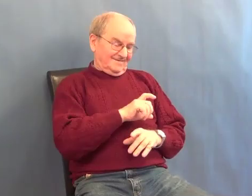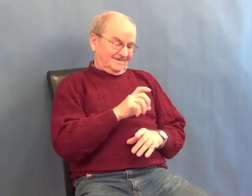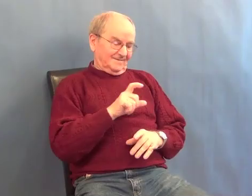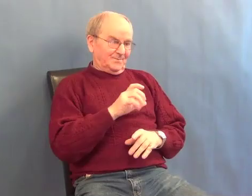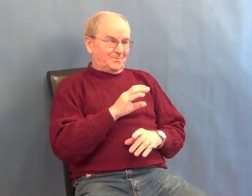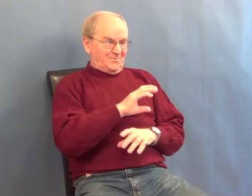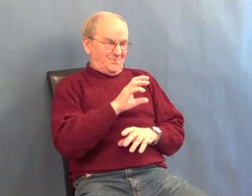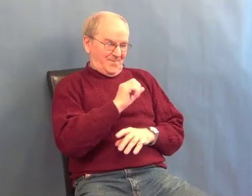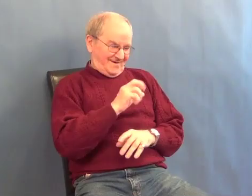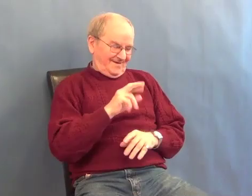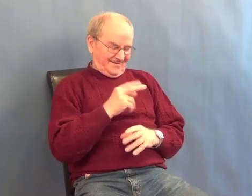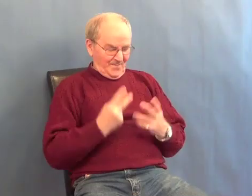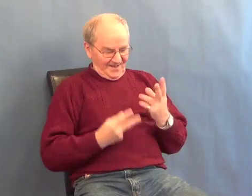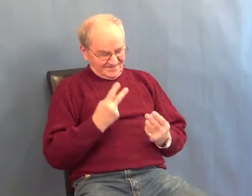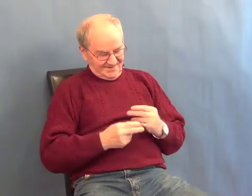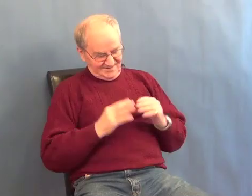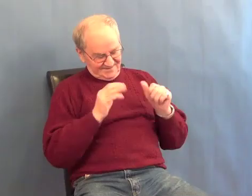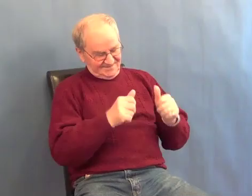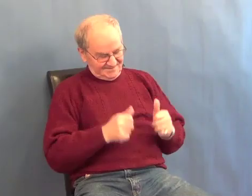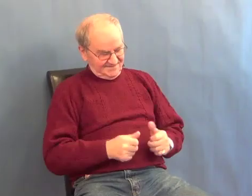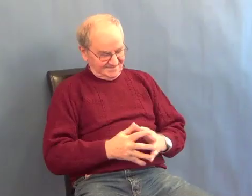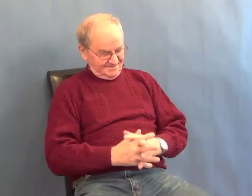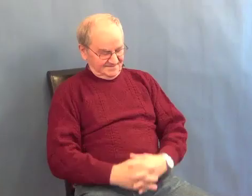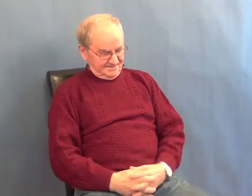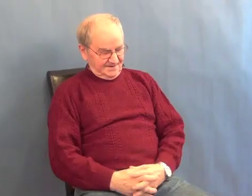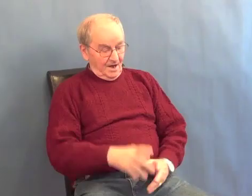Bar mleczny jest przyklejony.